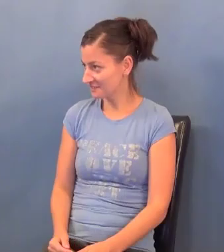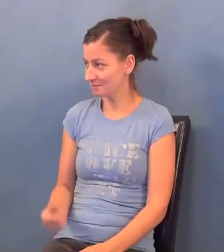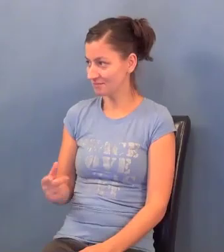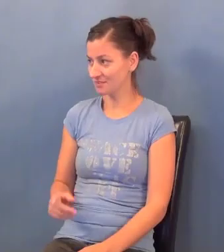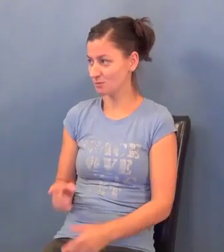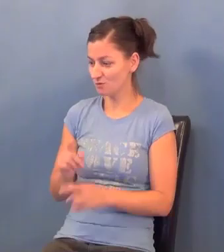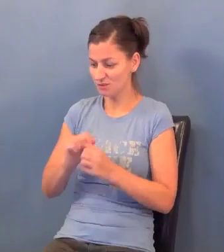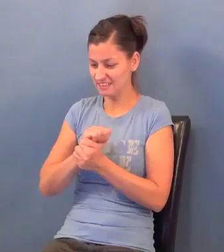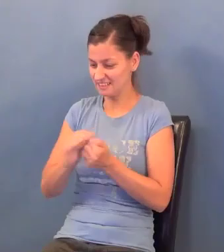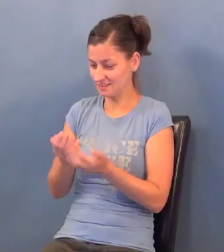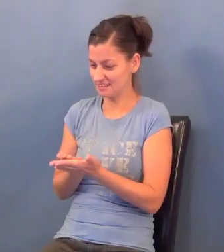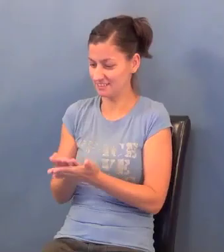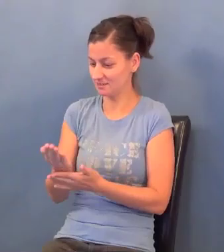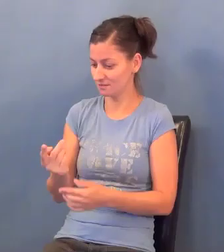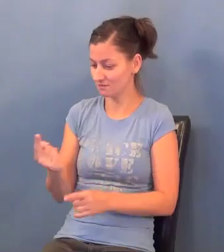Nie wolno jeździć sankami, można zniszczyć.